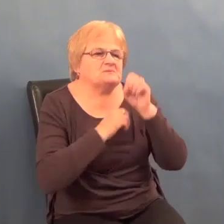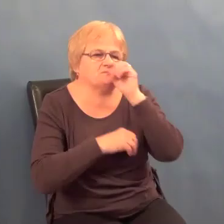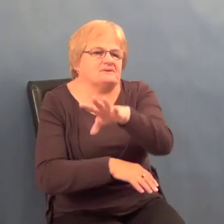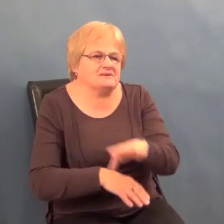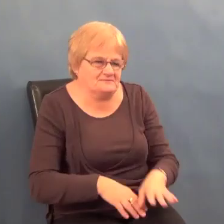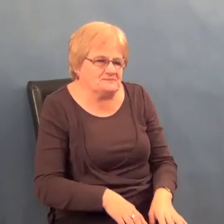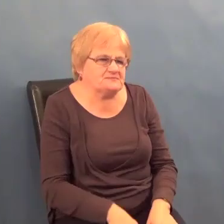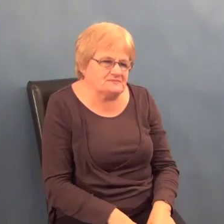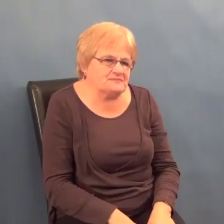Wypluwa na niego.